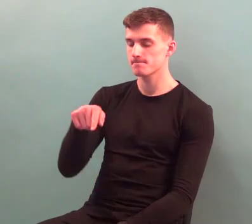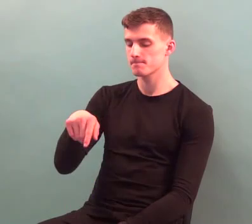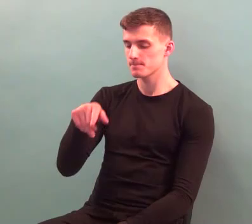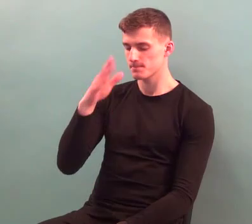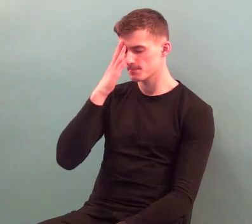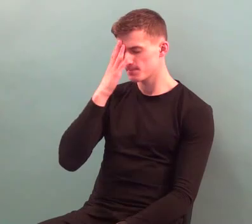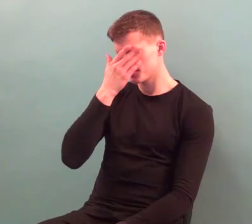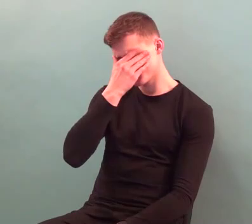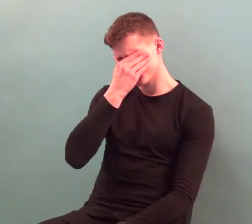Wiem.